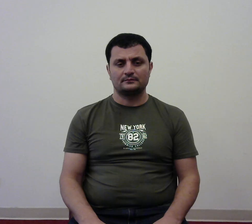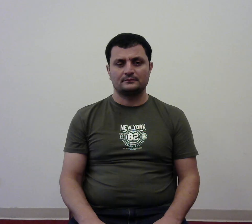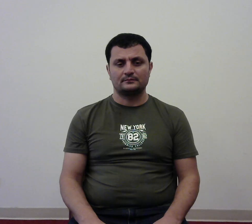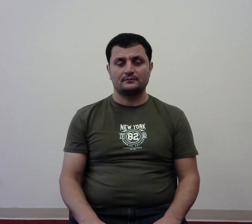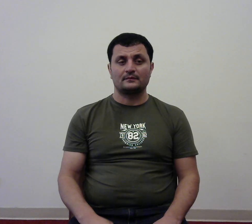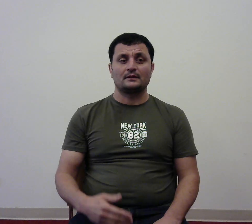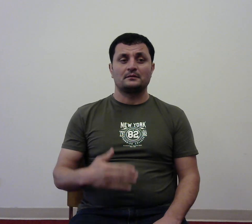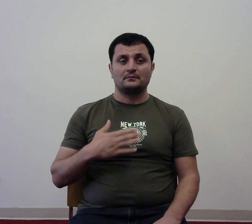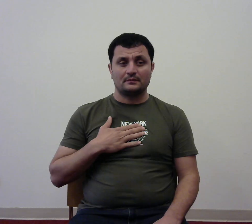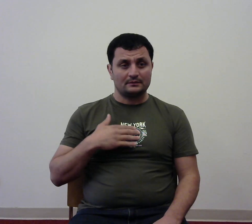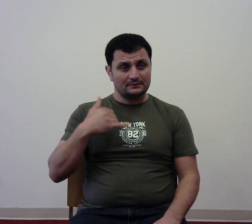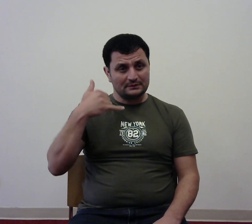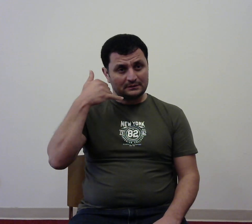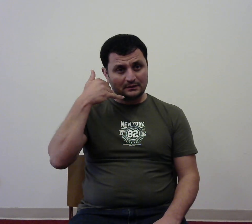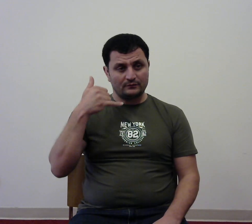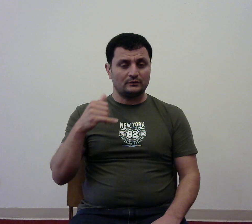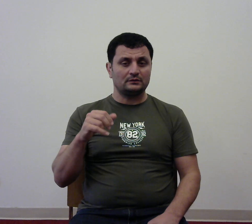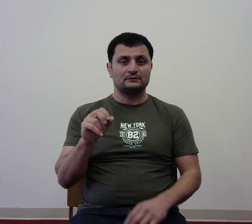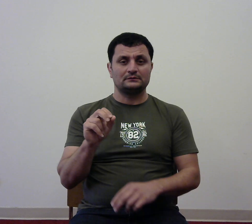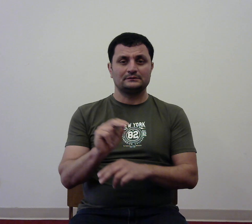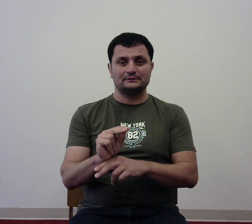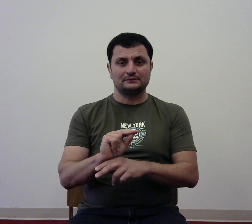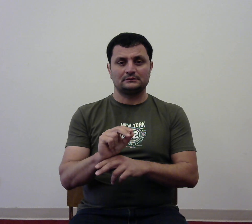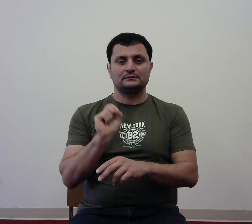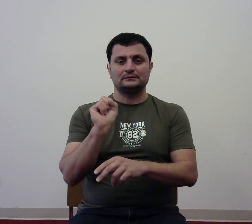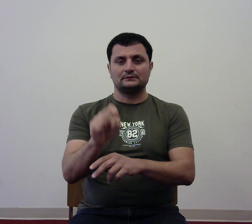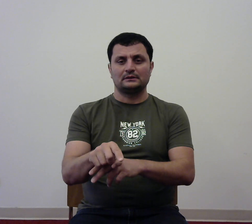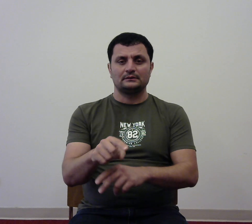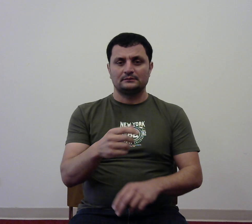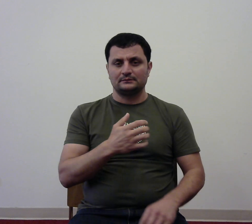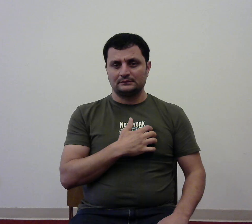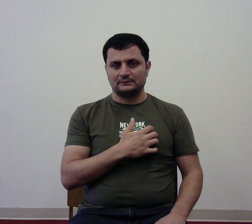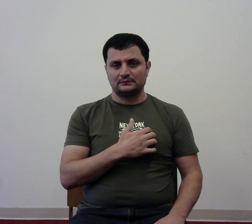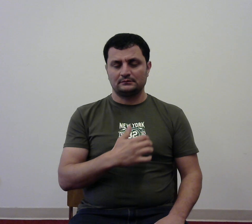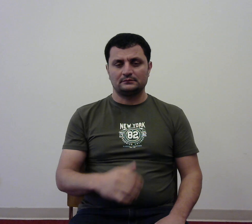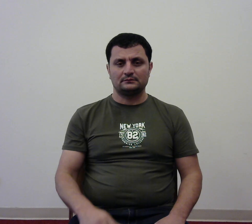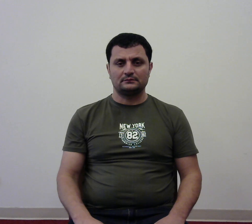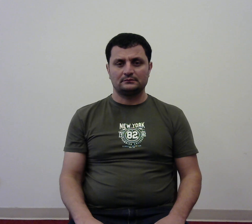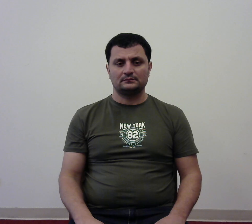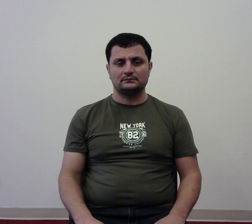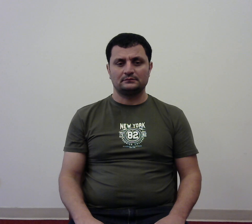Mən telefonu təmir etdirmək istəyirəm